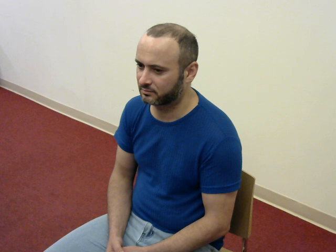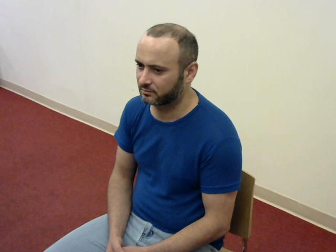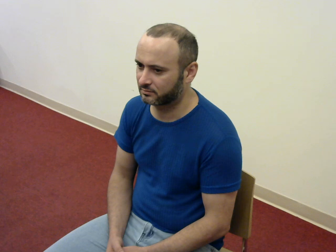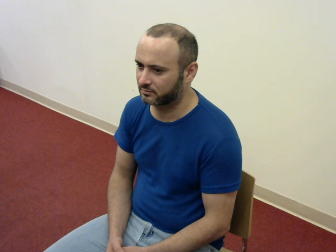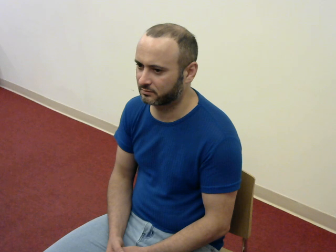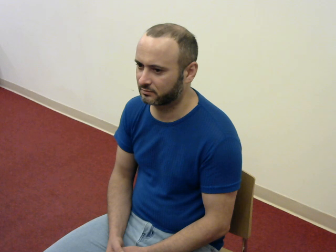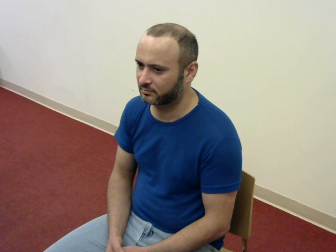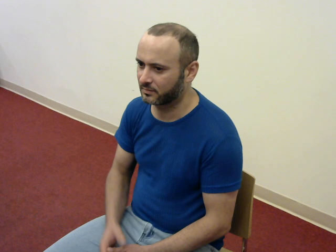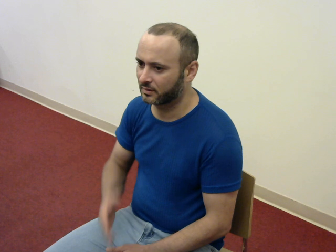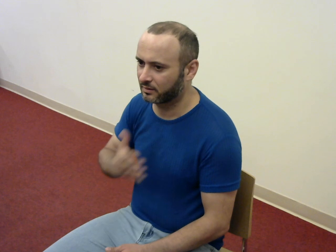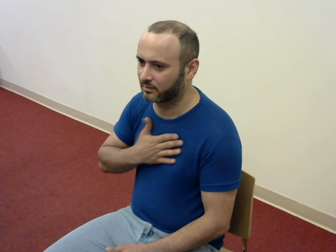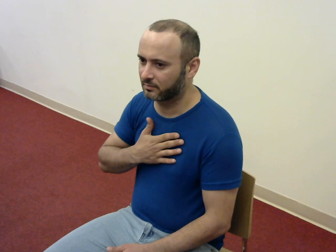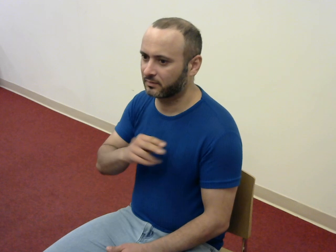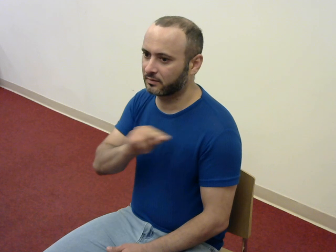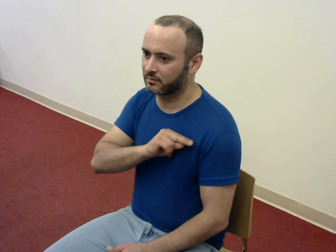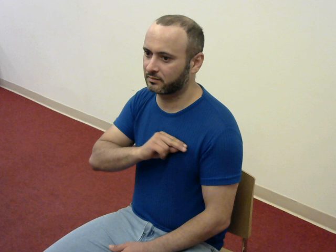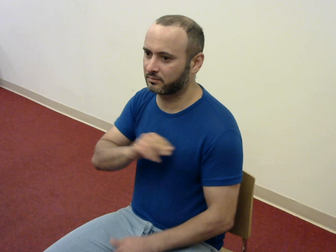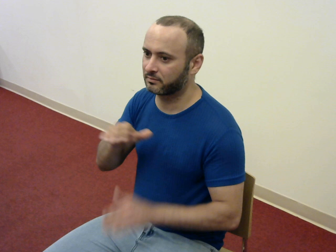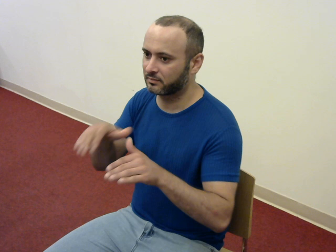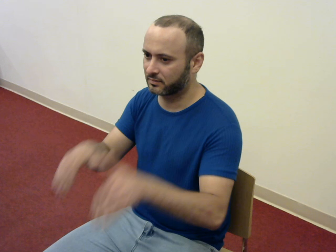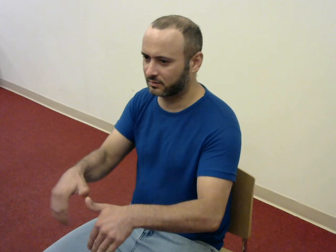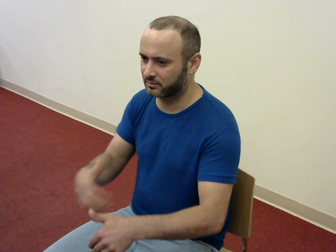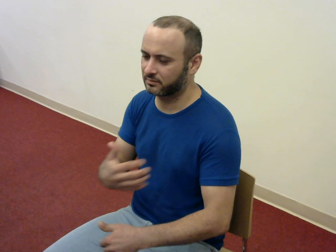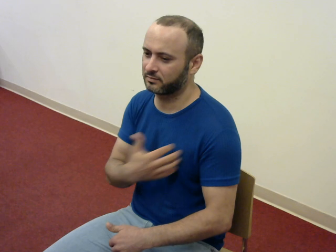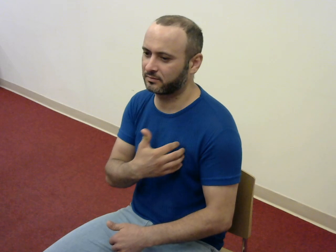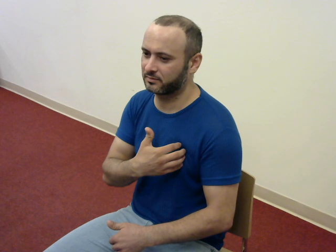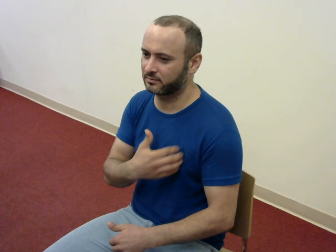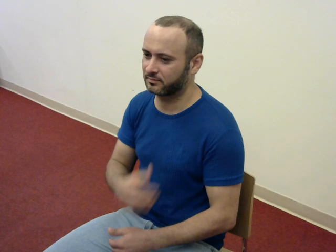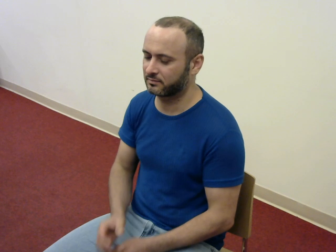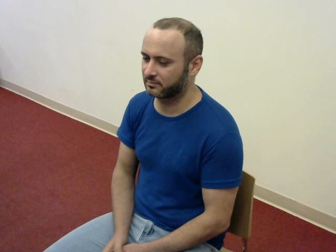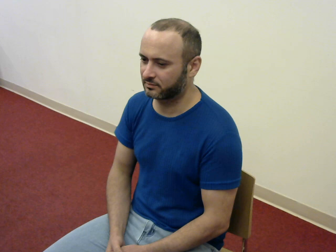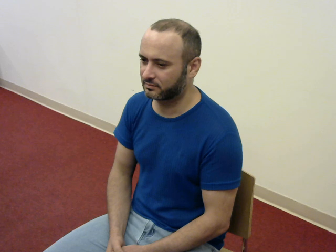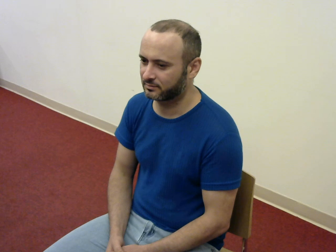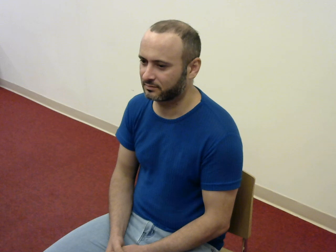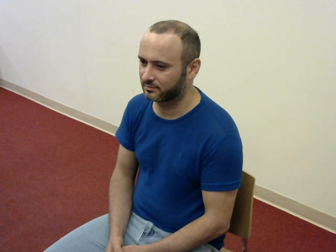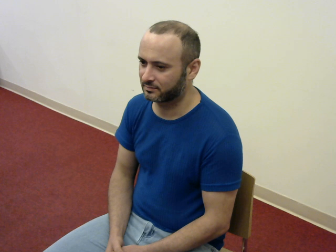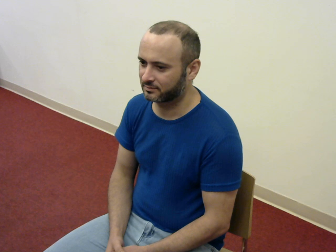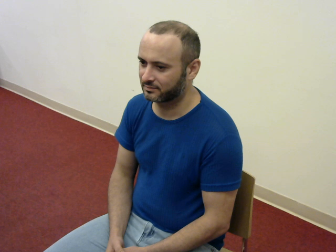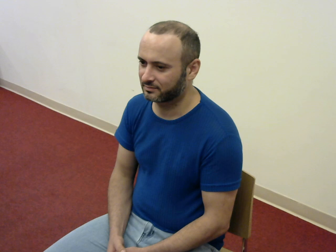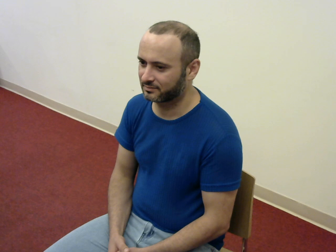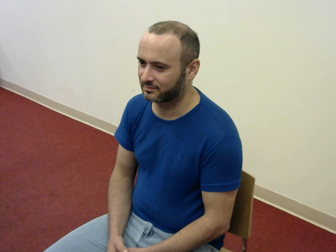Mən işə düzəlmək istəyirəm